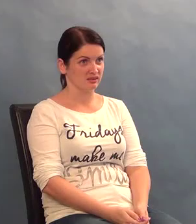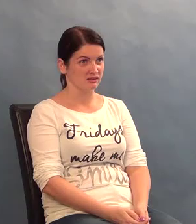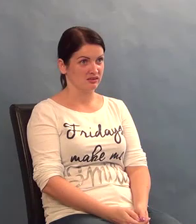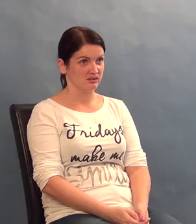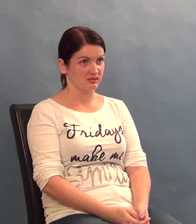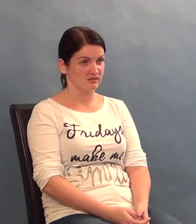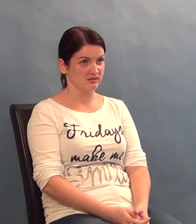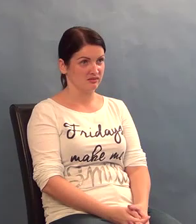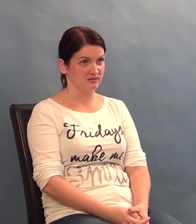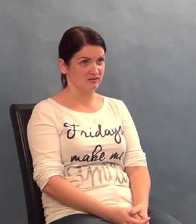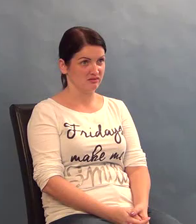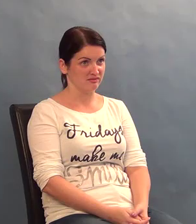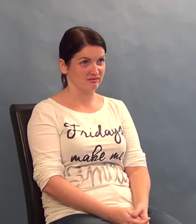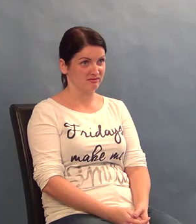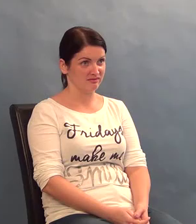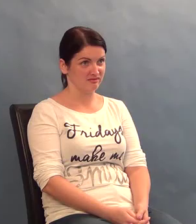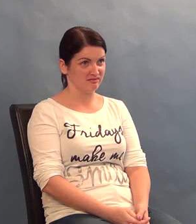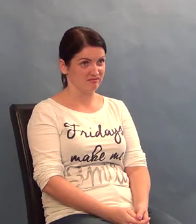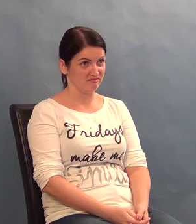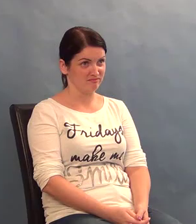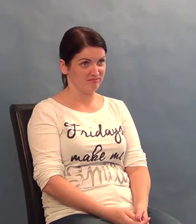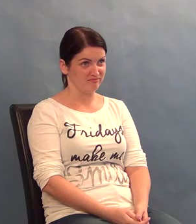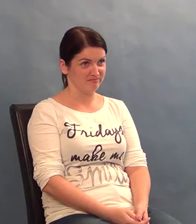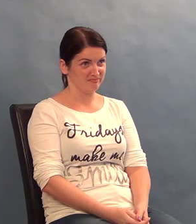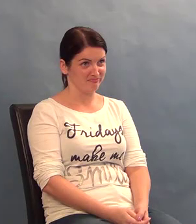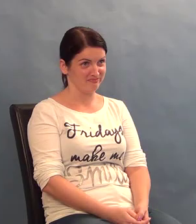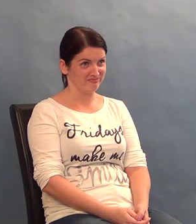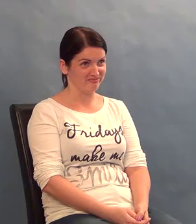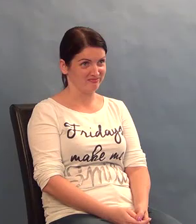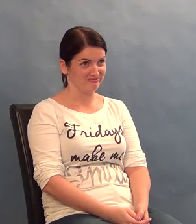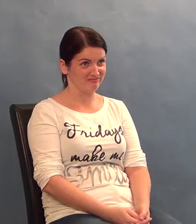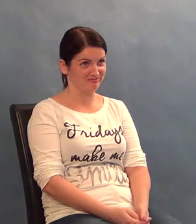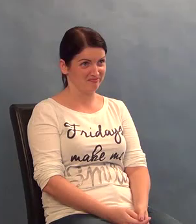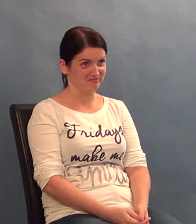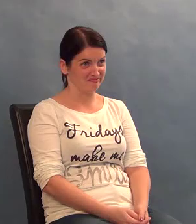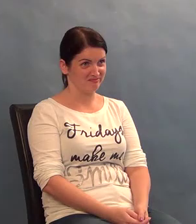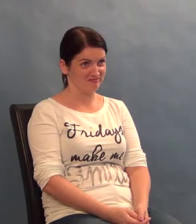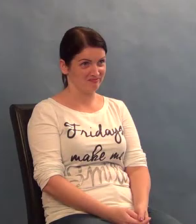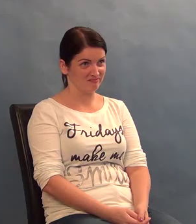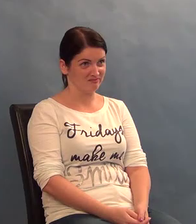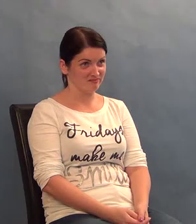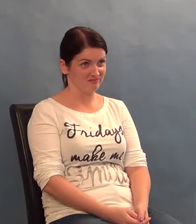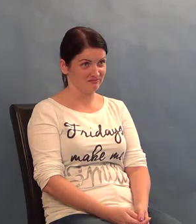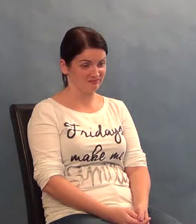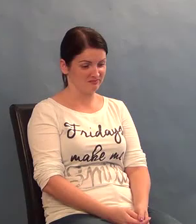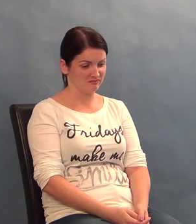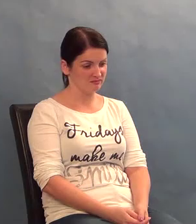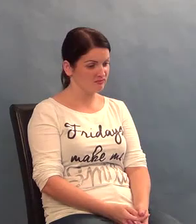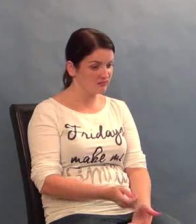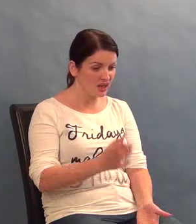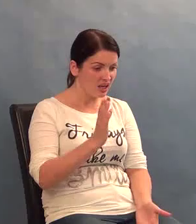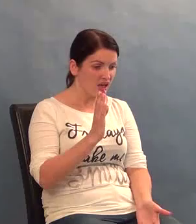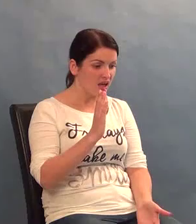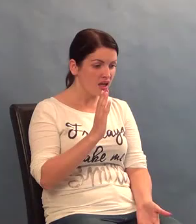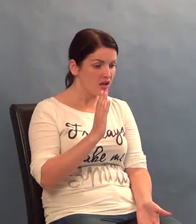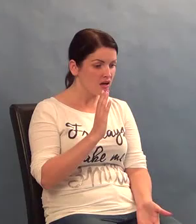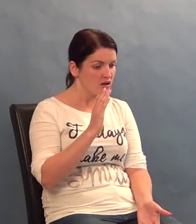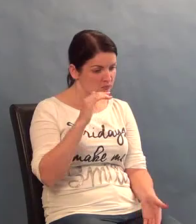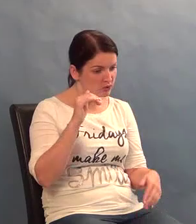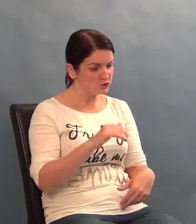Dziesiątego lutego rano?